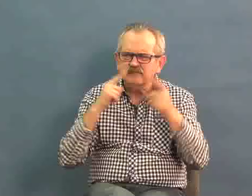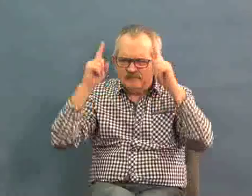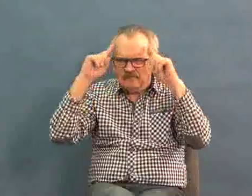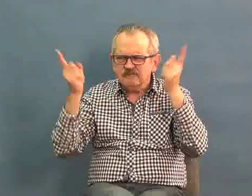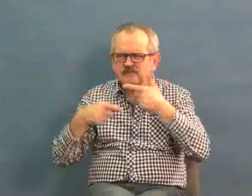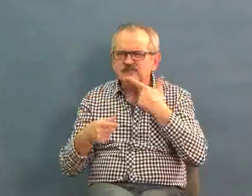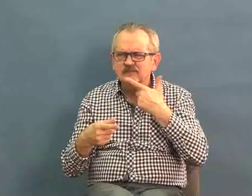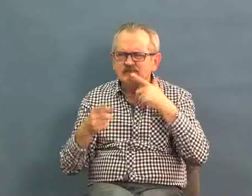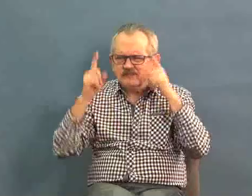Co to jest "Myszka Miki"?